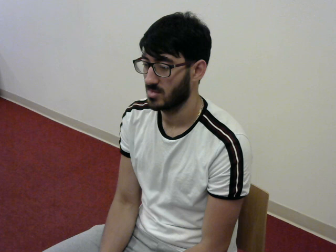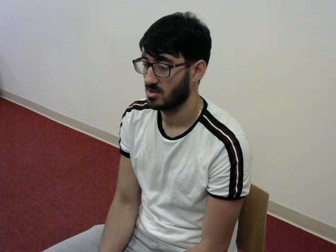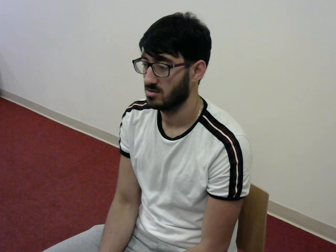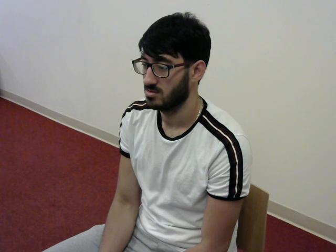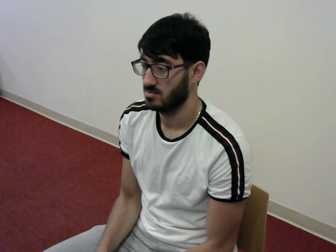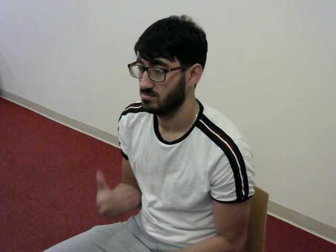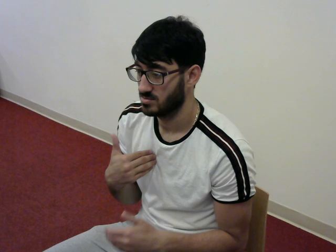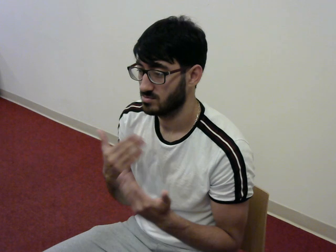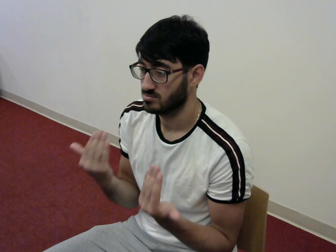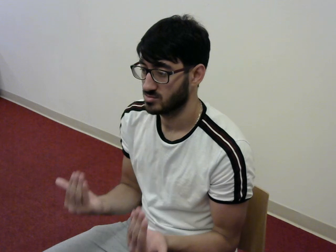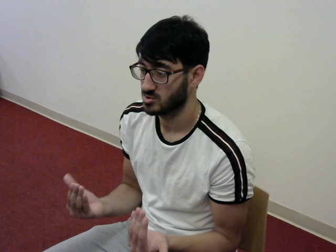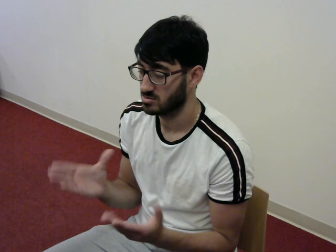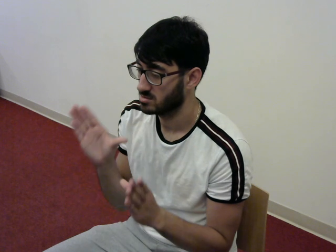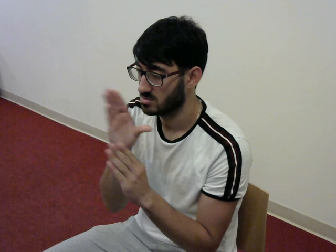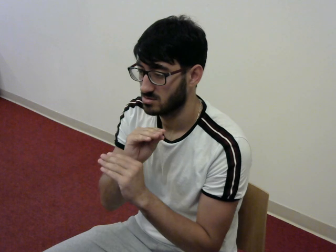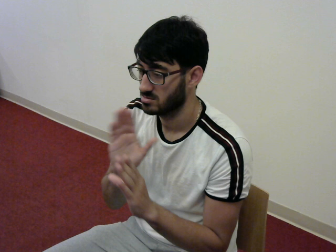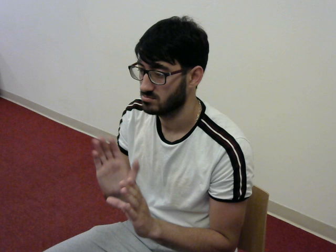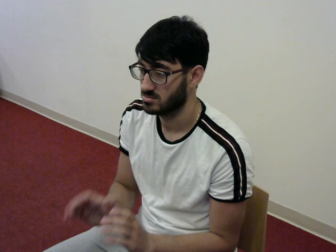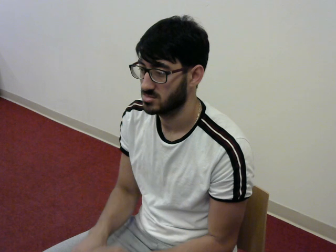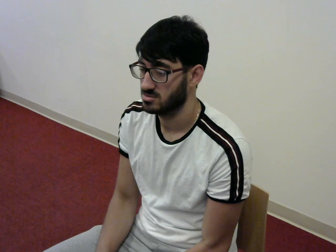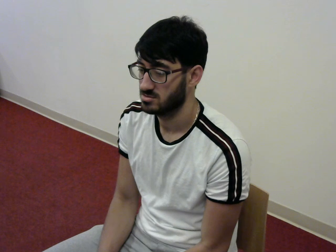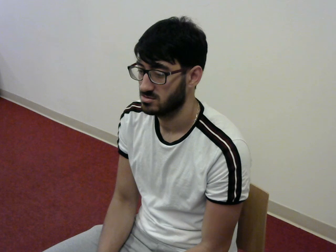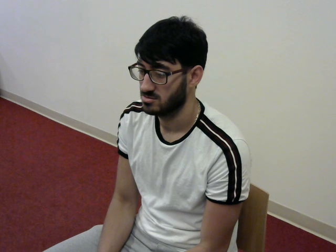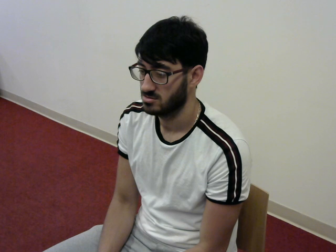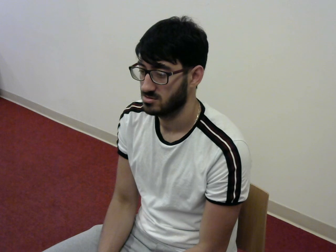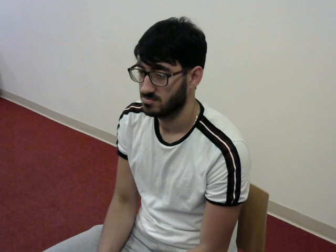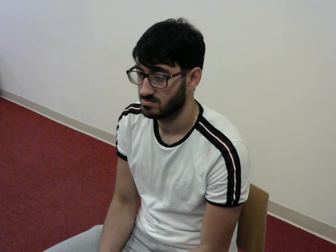Məndə bu gün alınmır